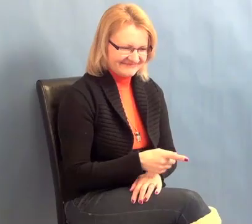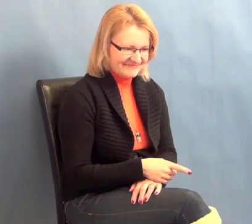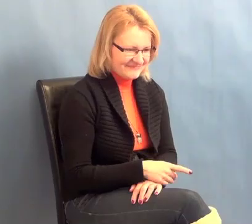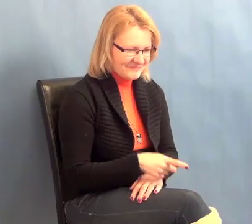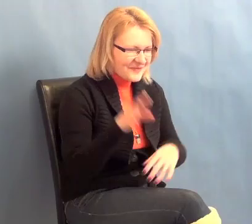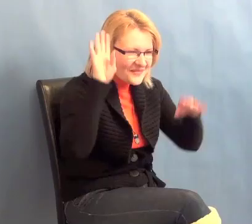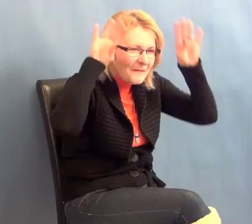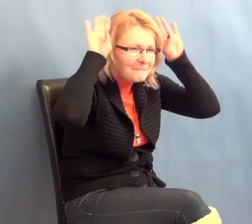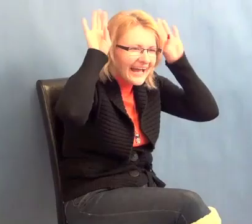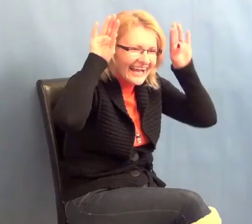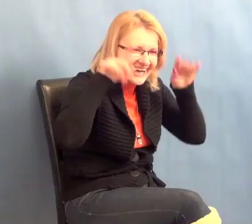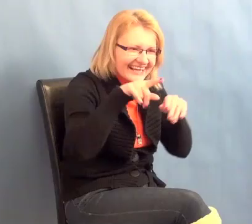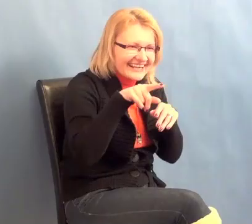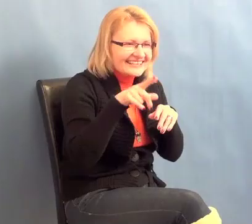No... Miki śpi.